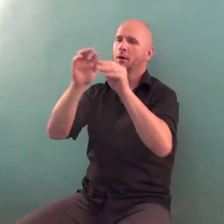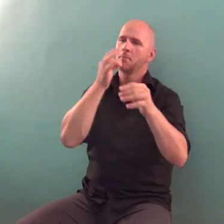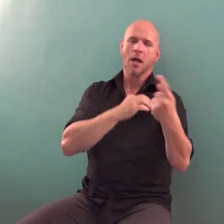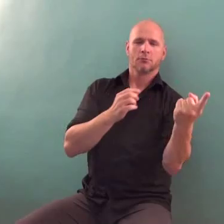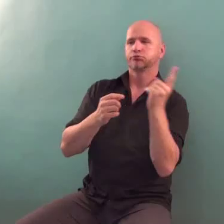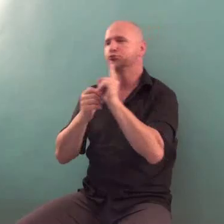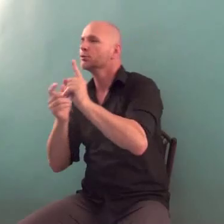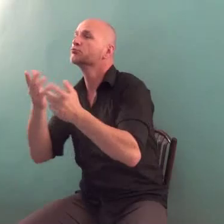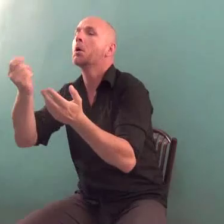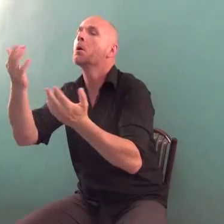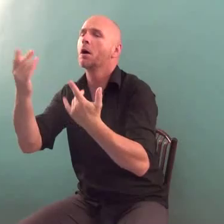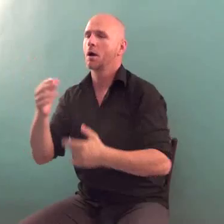Pani przychodzi i pyta ile ma zapłacić.